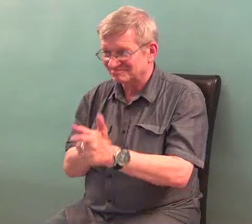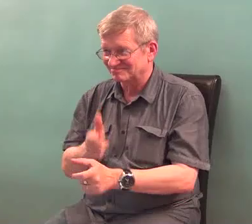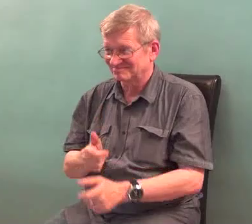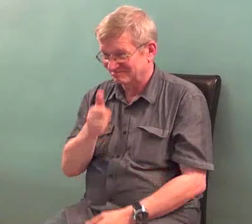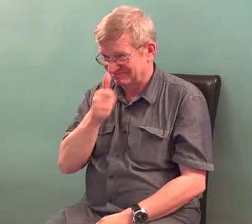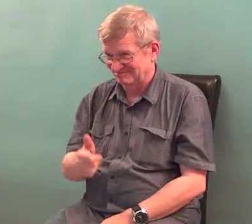Nie możesz?